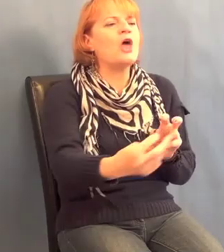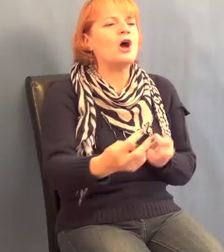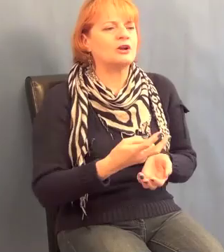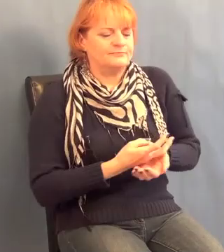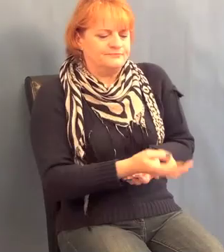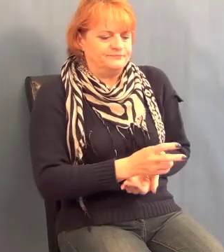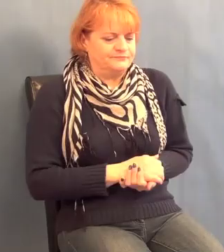Tor.